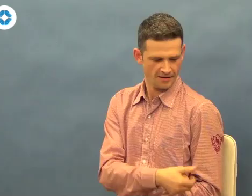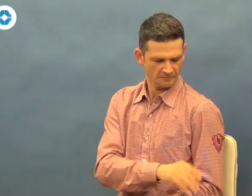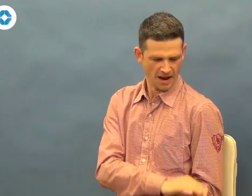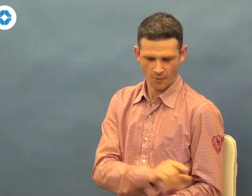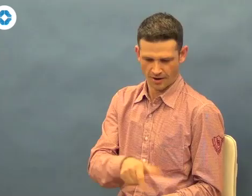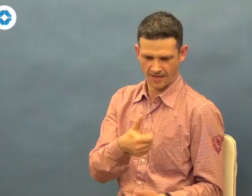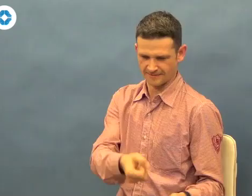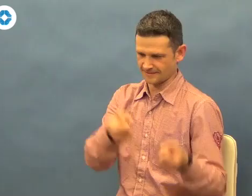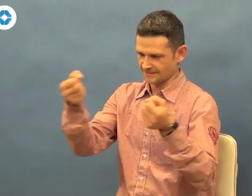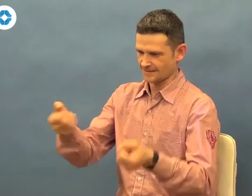Postanowił zabrać jeden kosz.